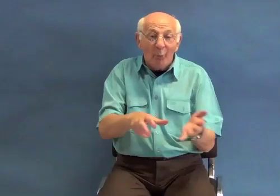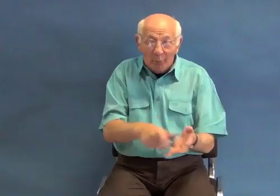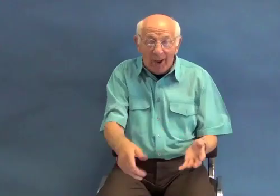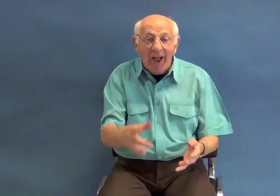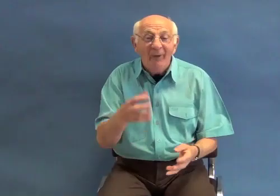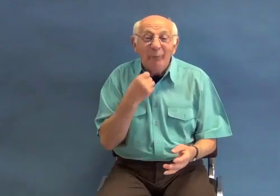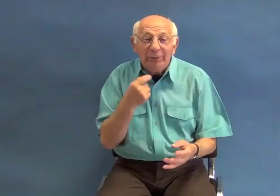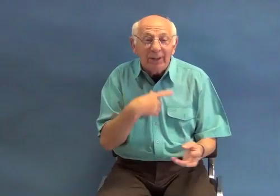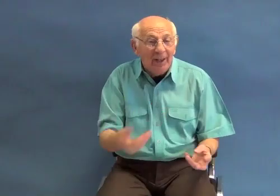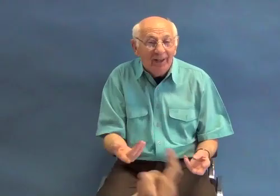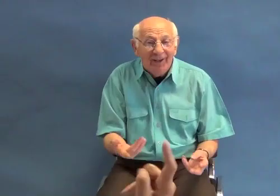Bułka i wódka.